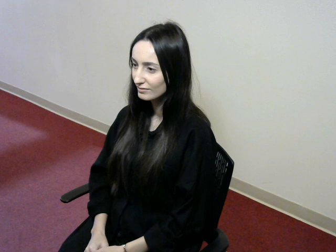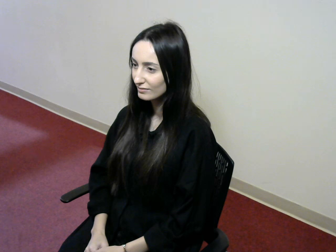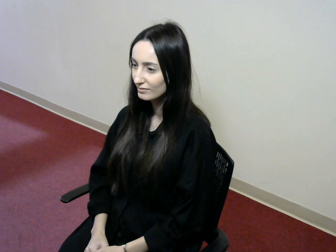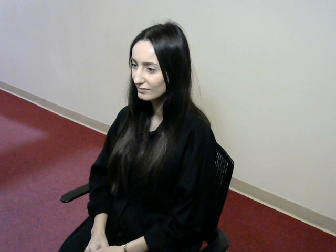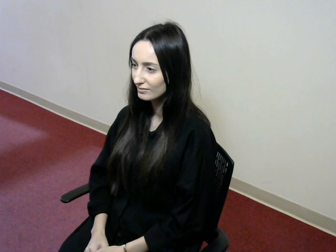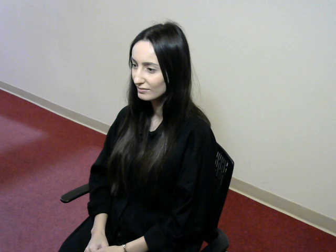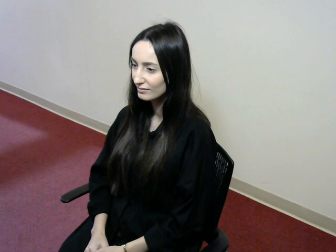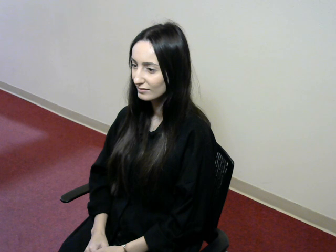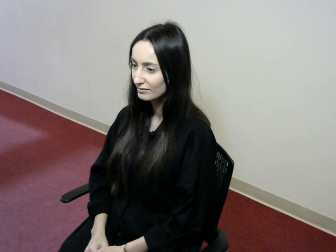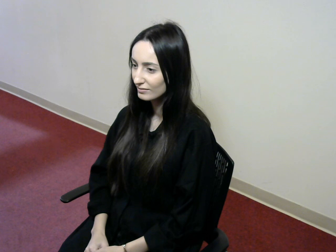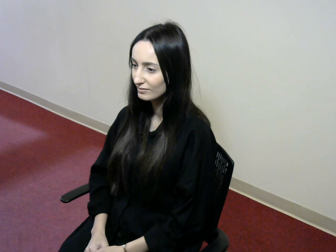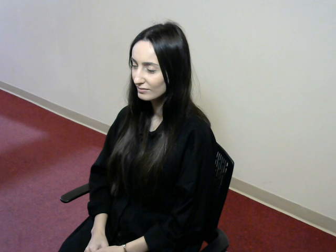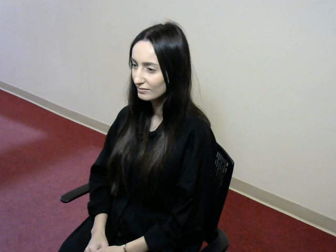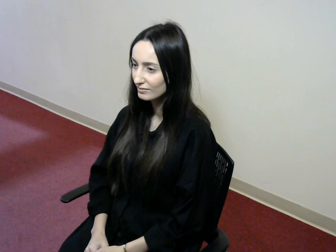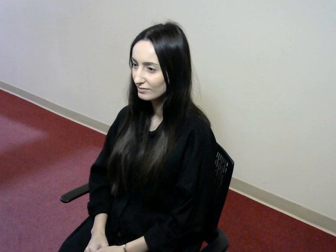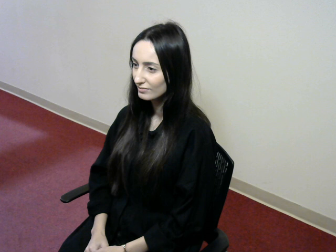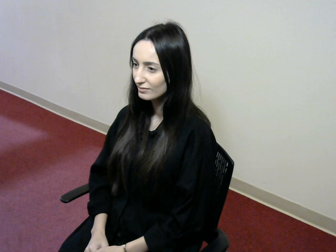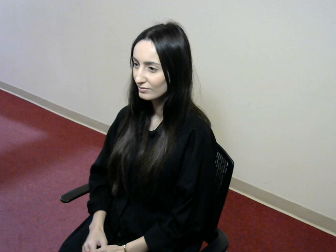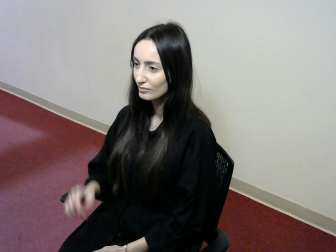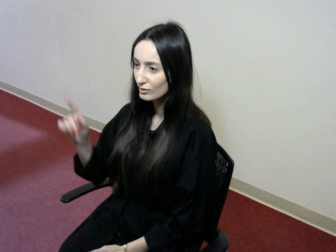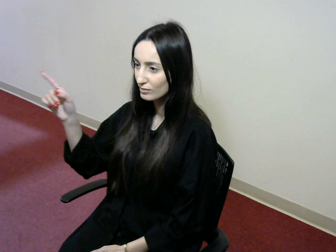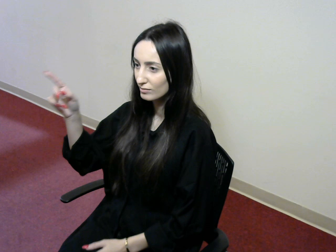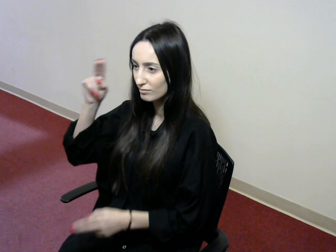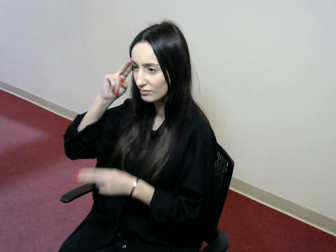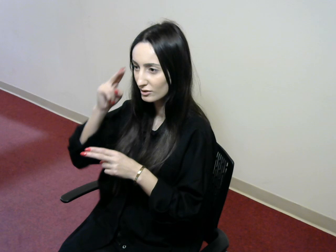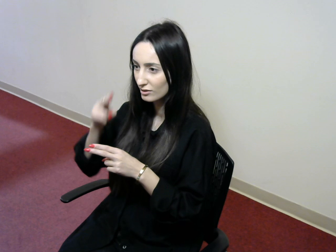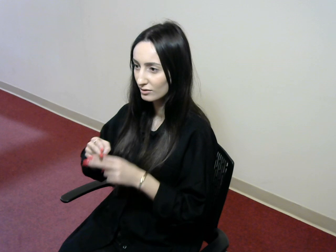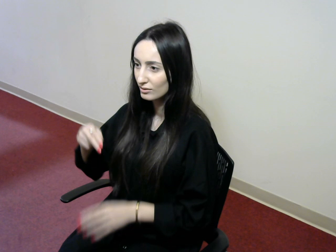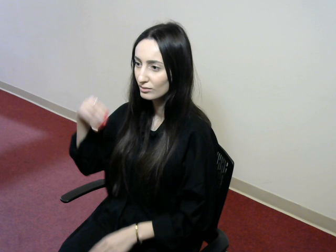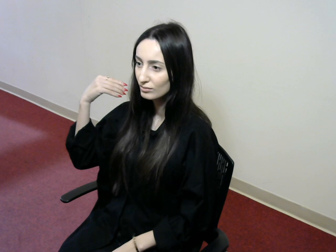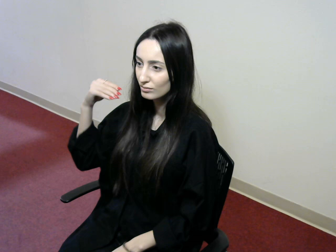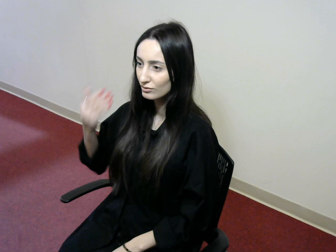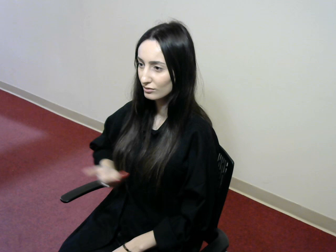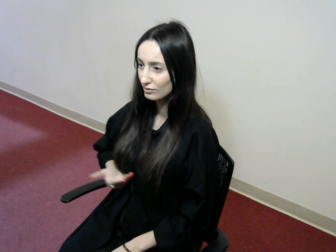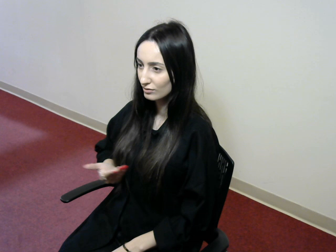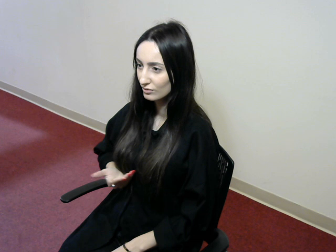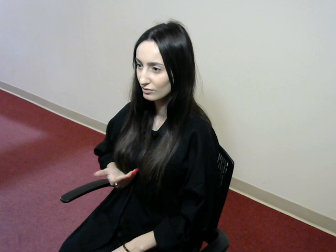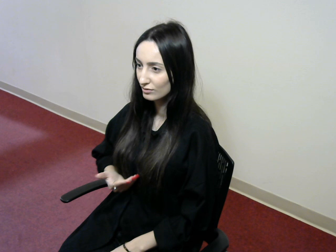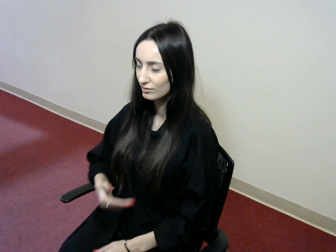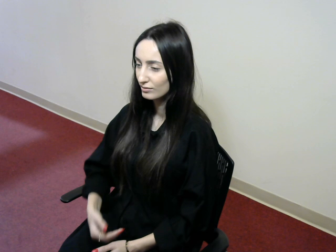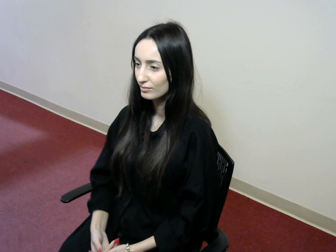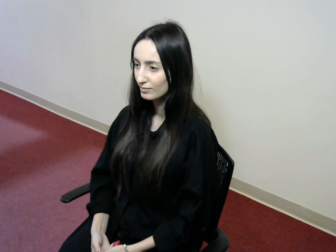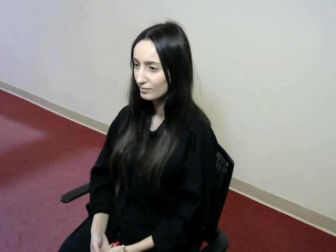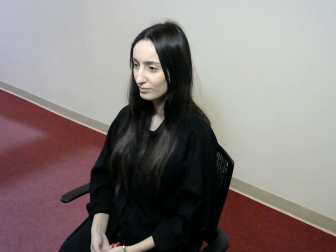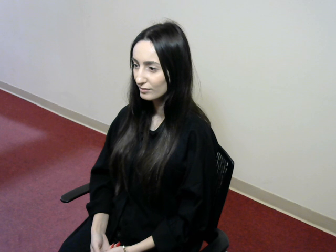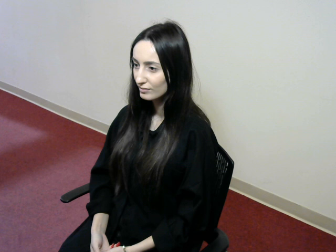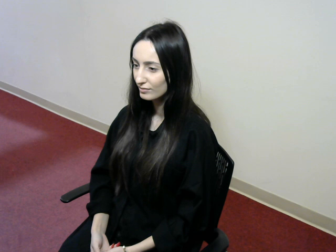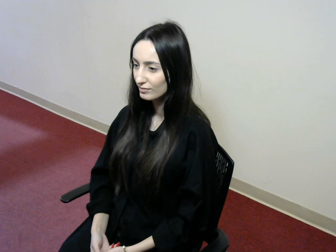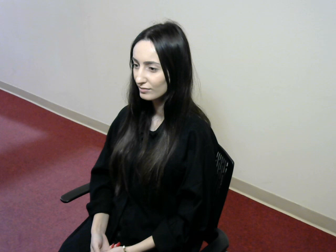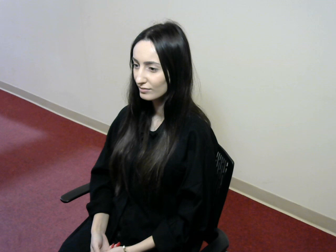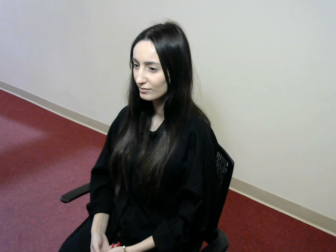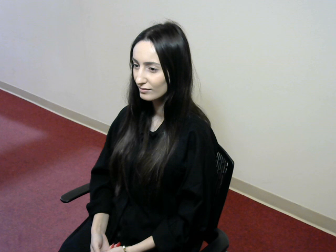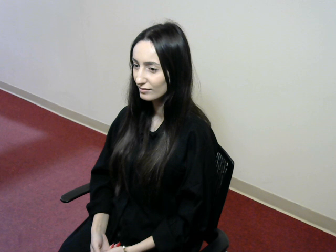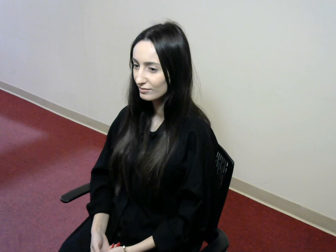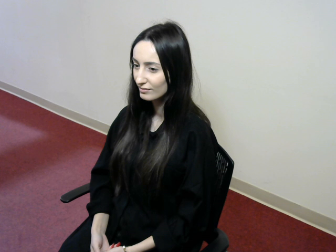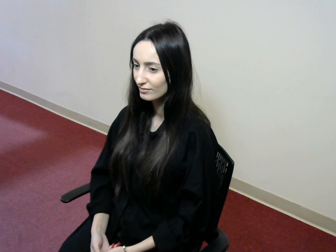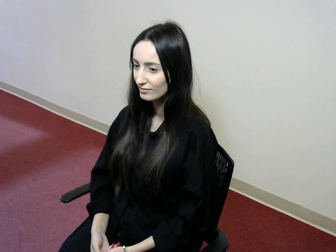Onun qardaşı Türkiyədə yaşayır